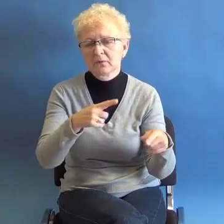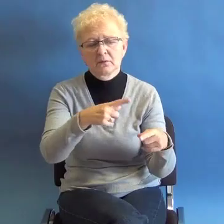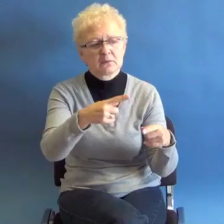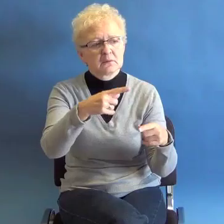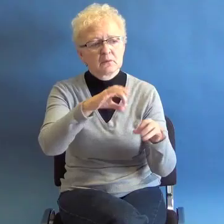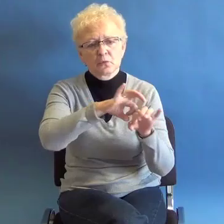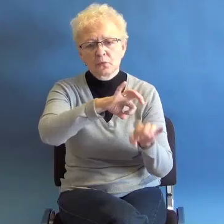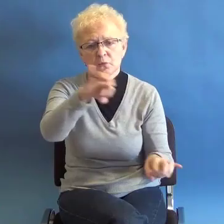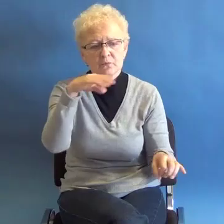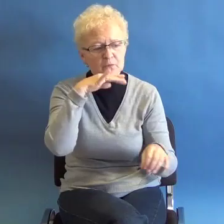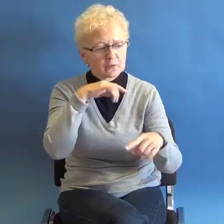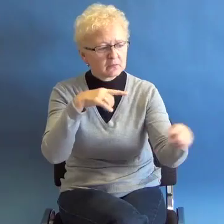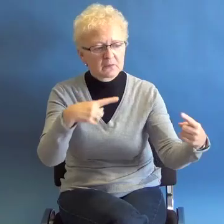Rurki z wodą nie pasują.